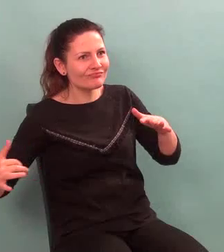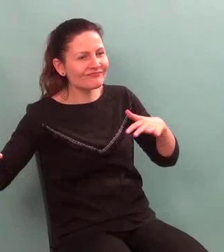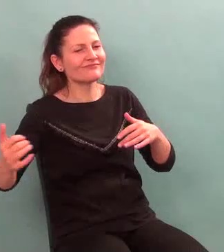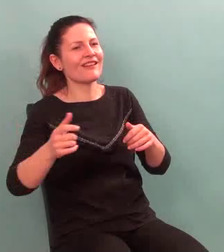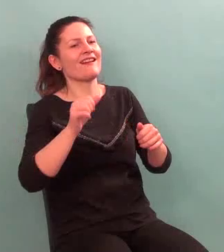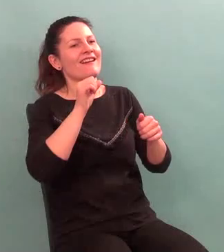Jest.